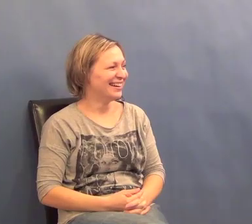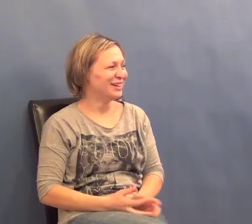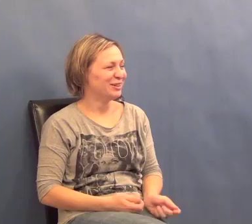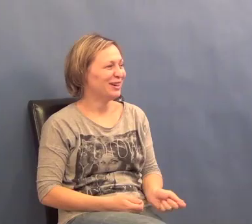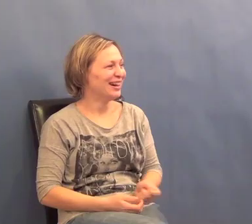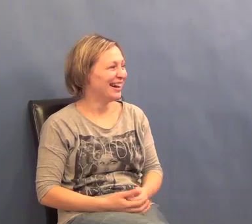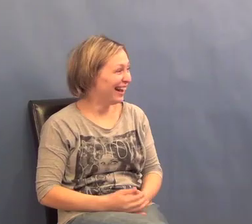Ciągnie konia.